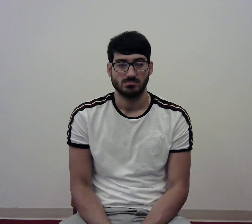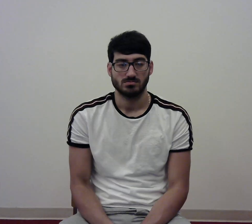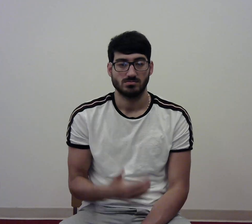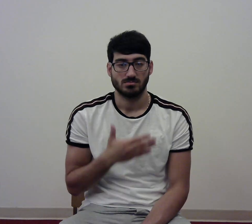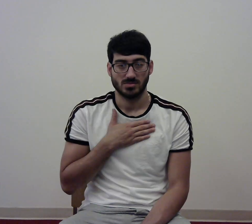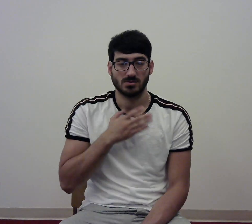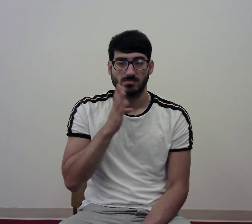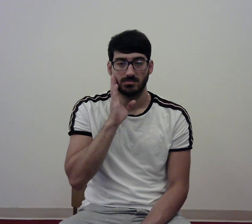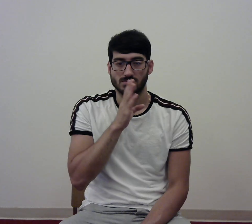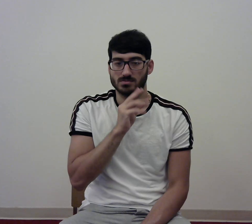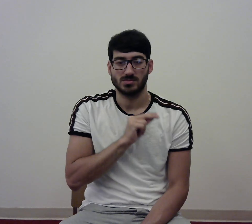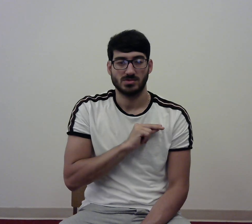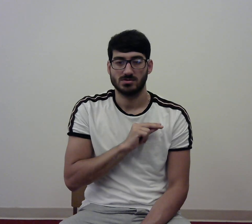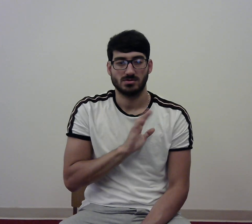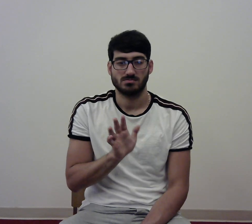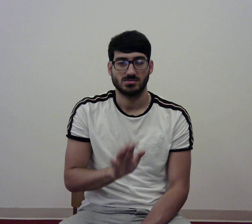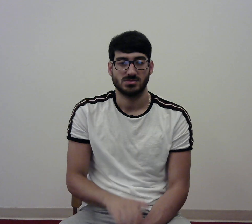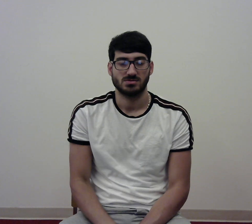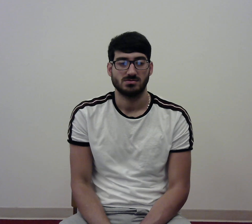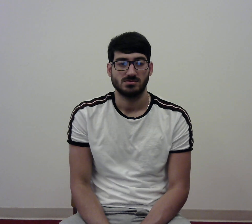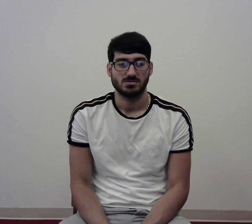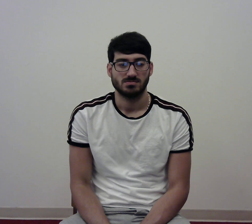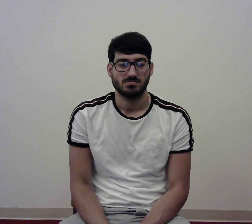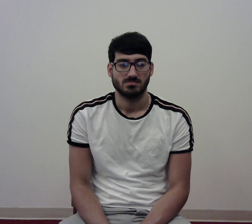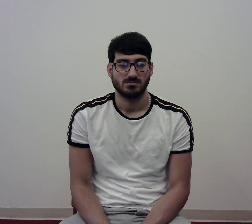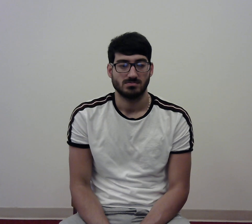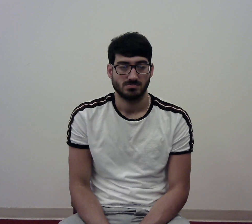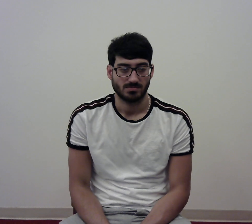Mənim anam işsizdir